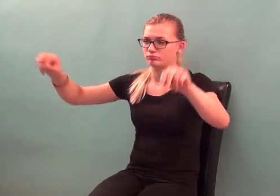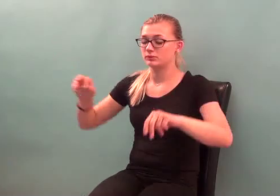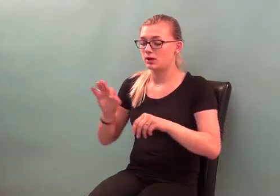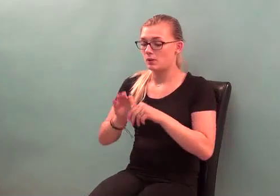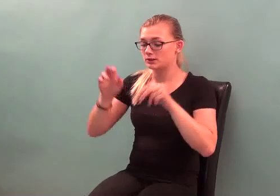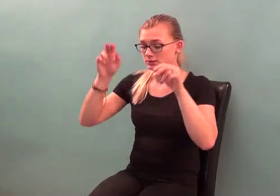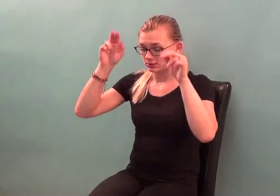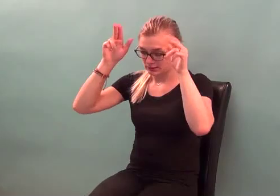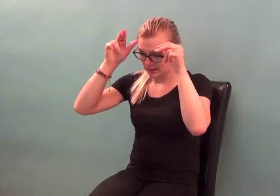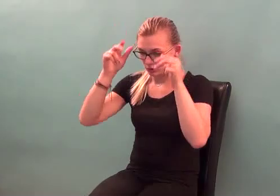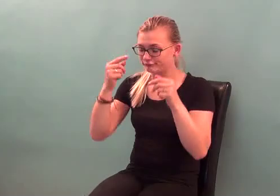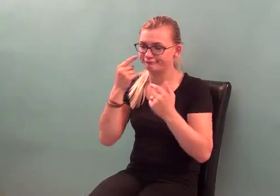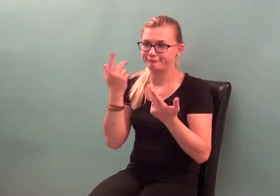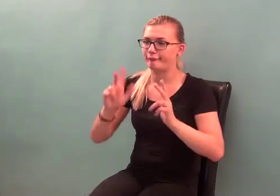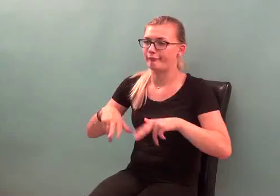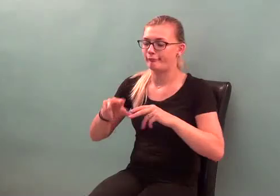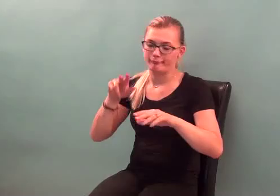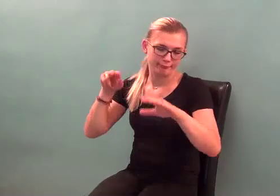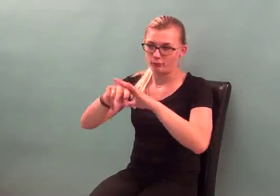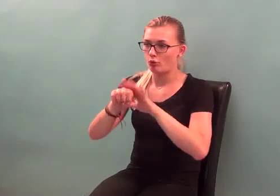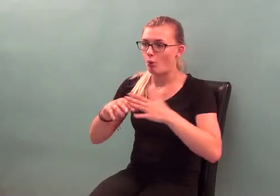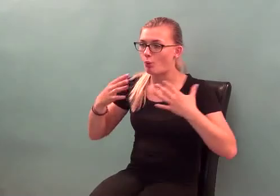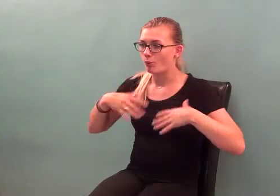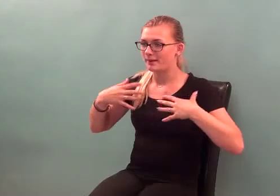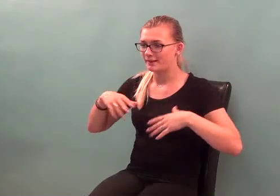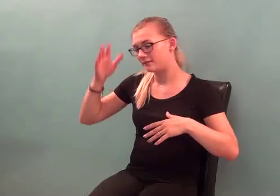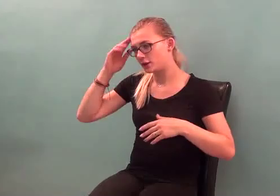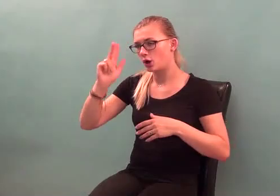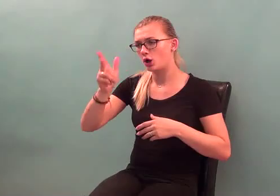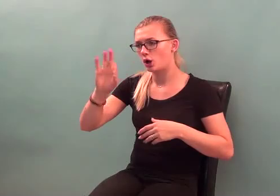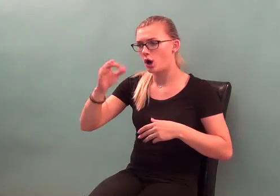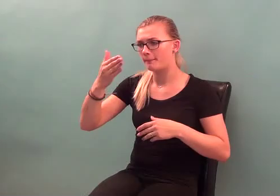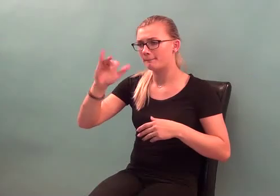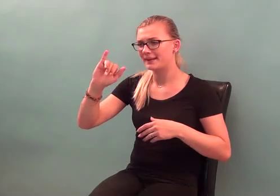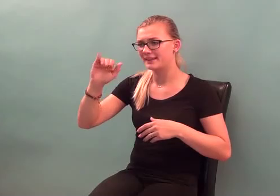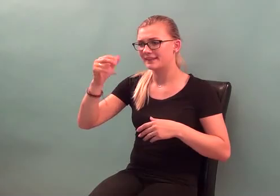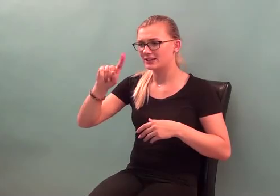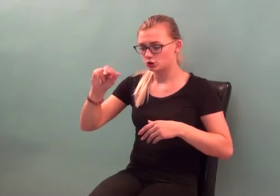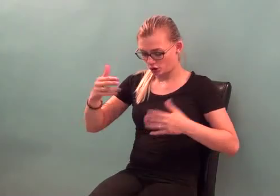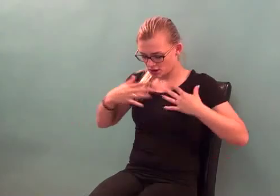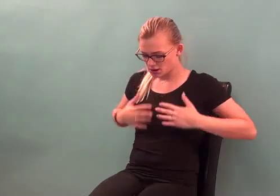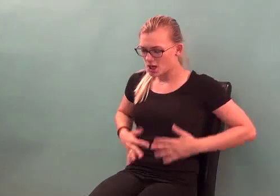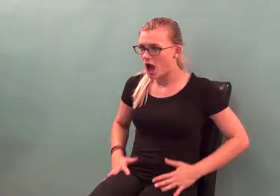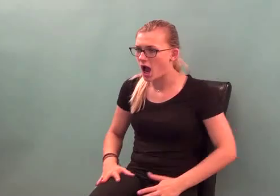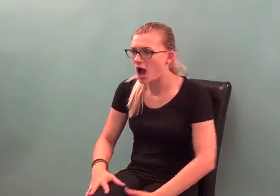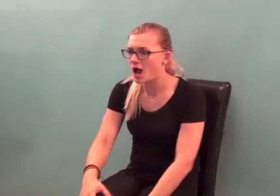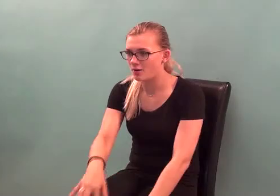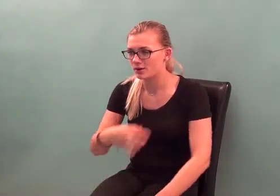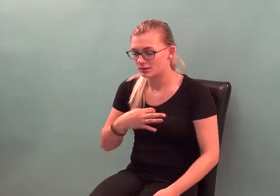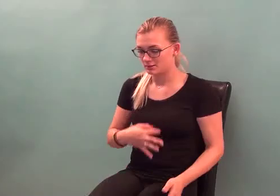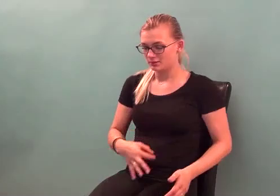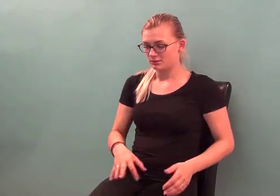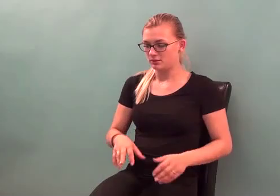Jednak zając nie zauważa prania i wskakuje w ubranie, wiesz, w taki kombinezon z guzikami.